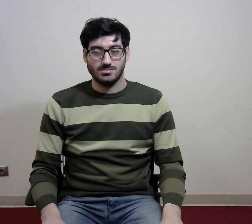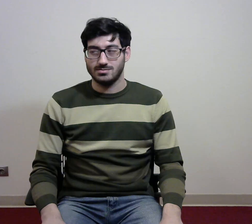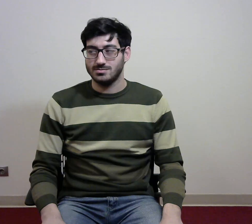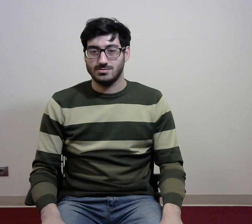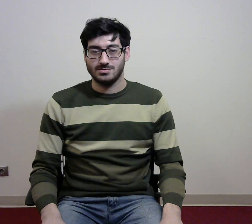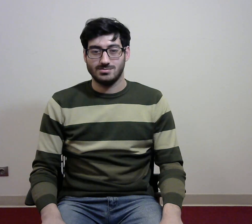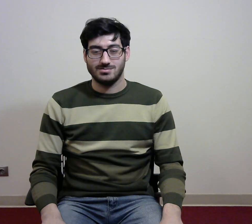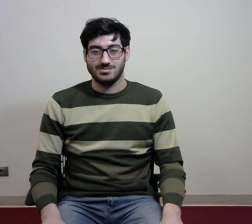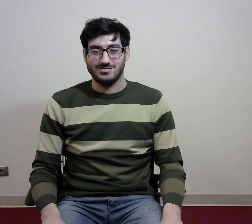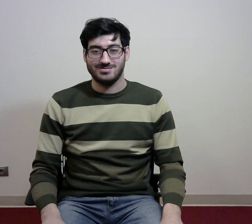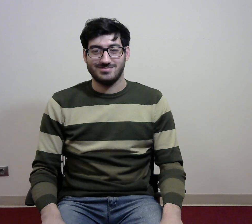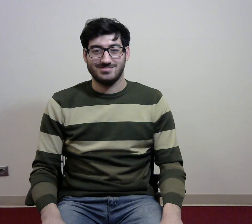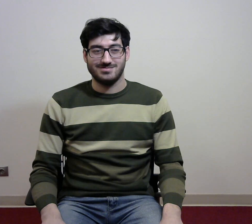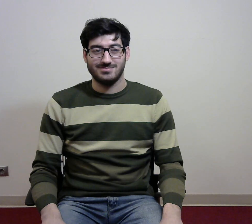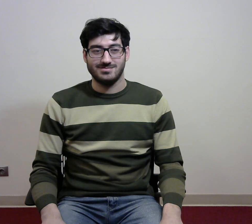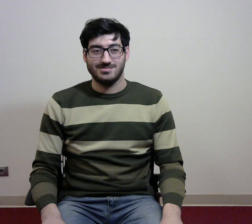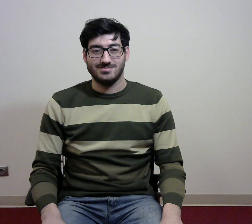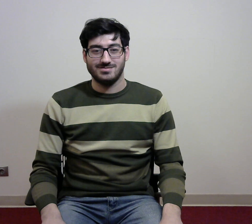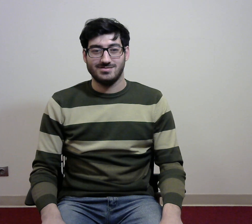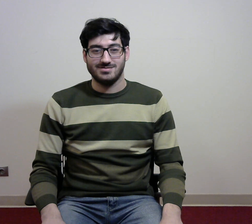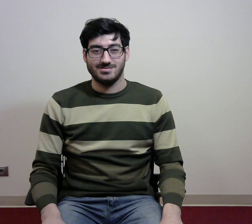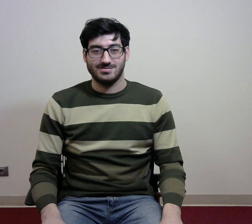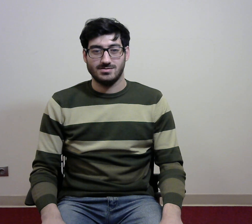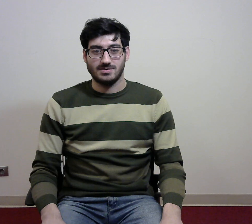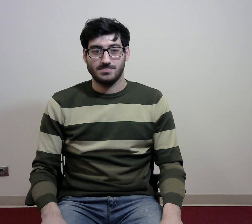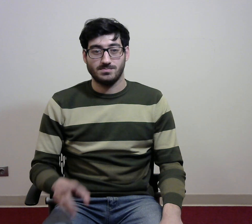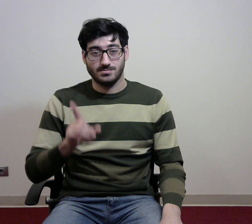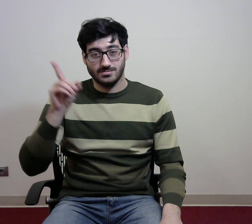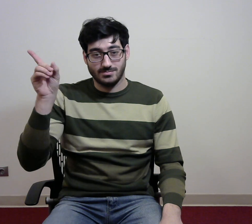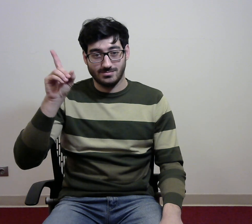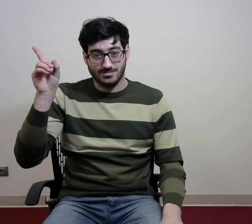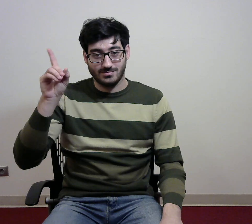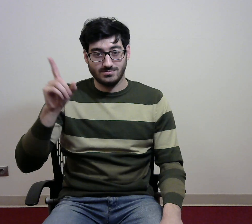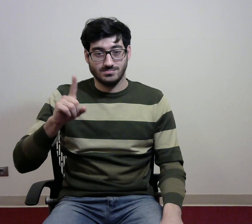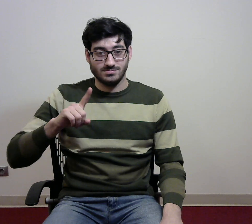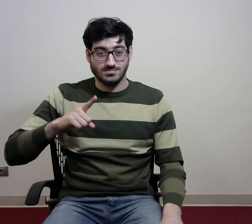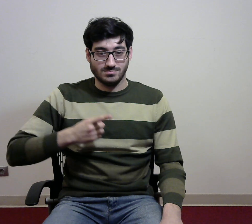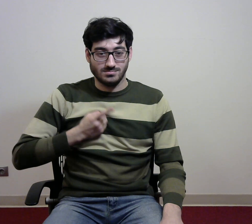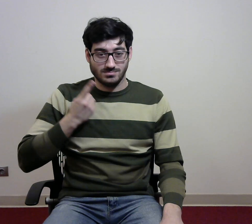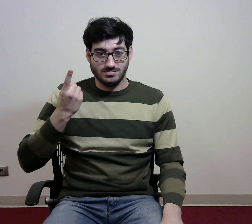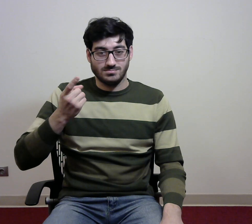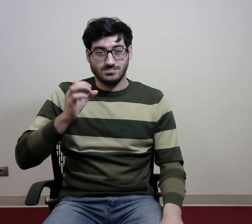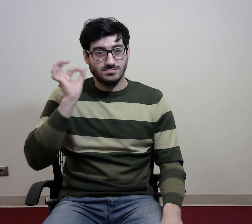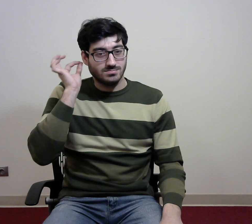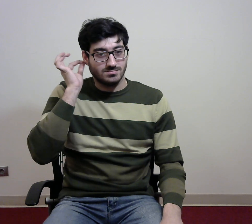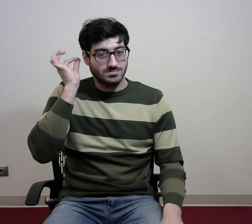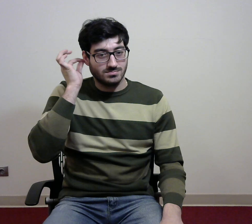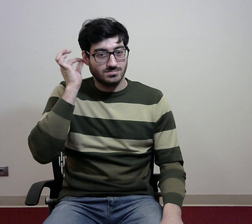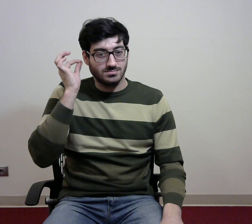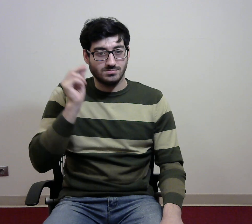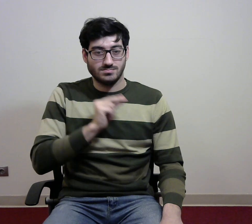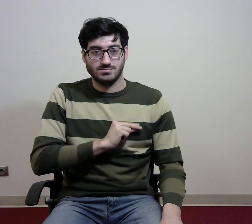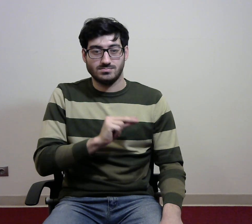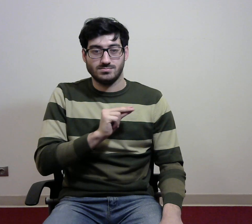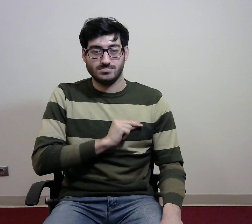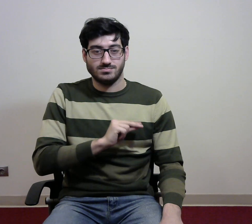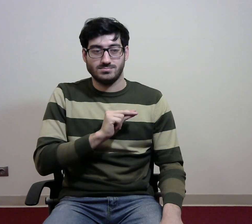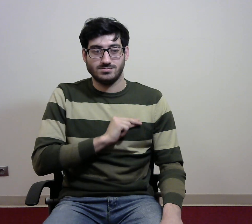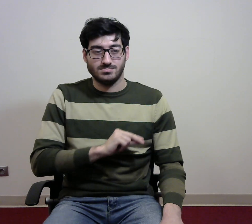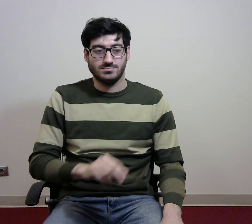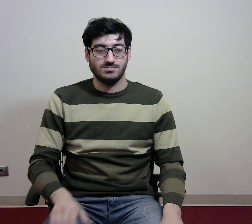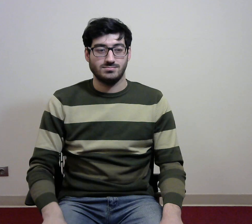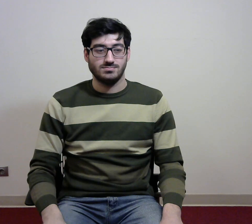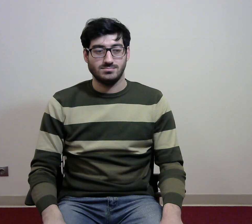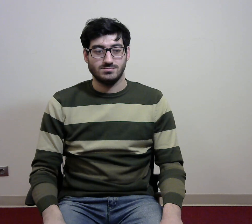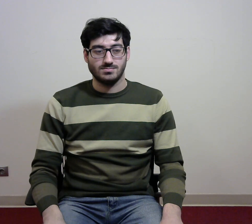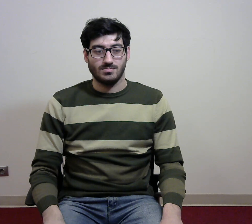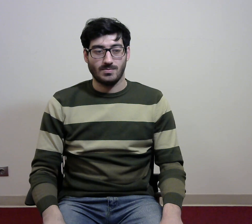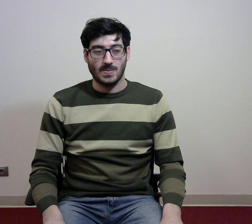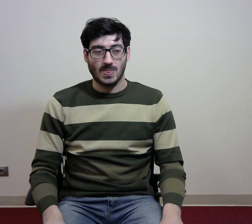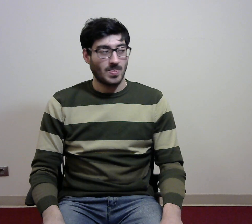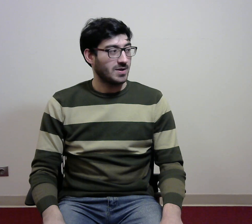Orda professional həkimlər çalışır